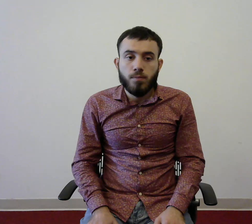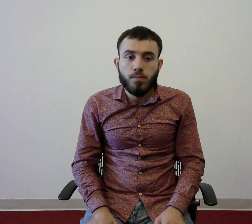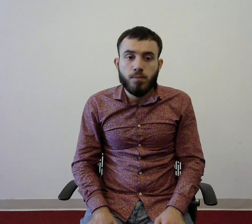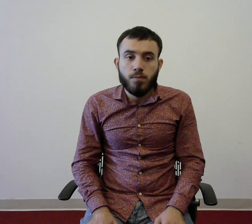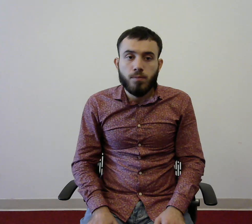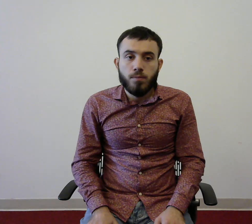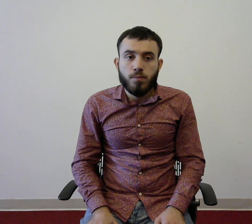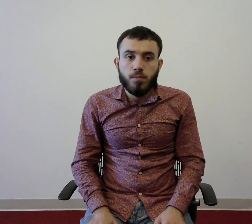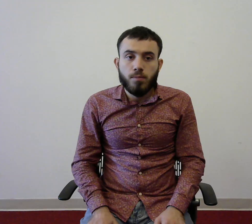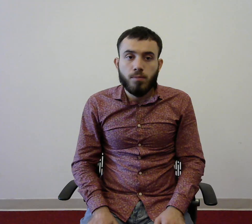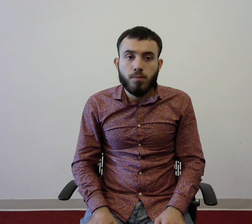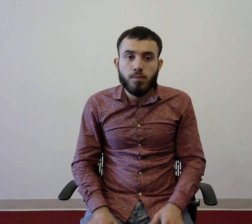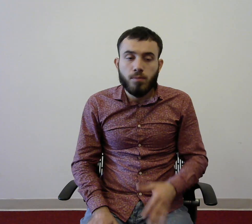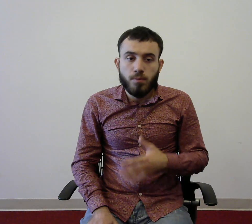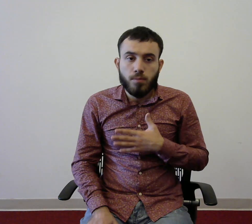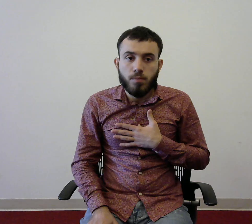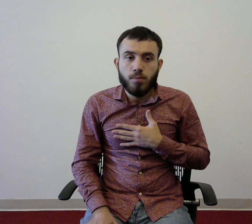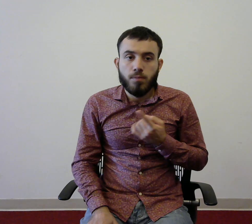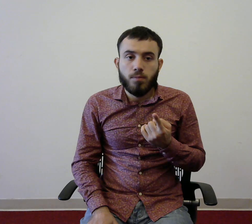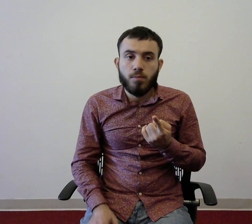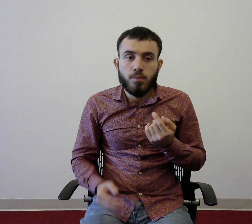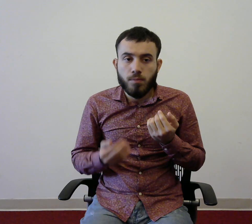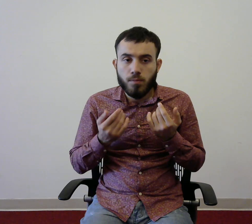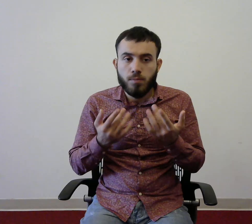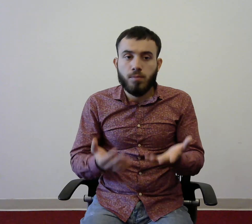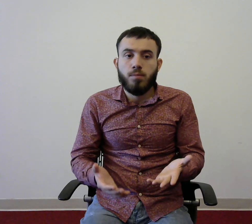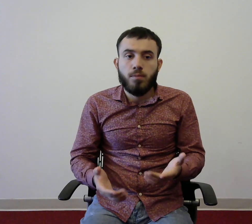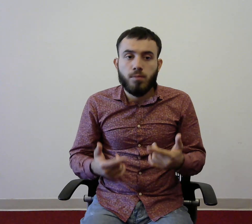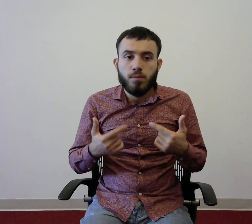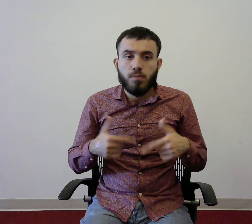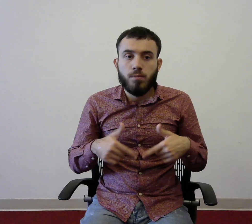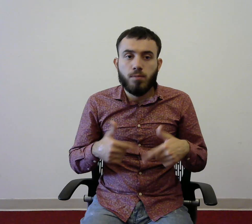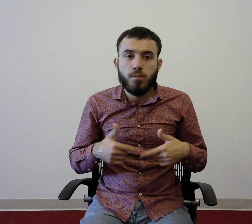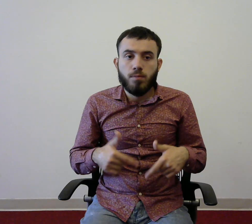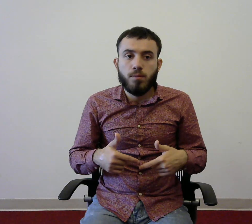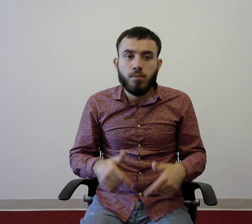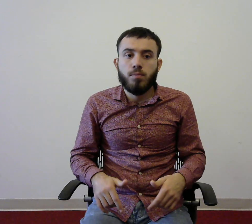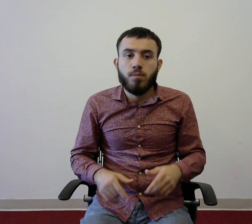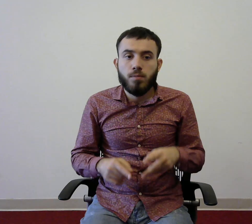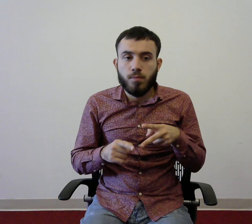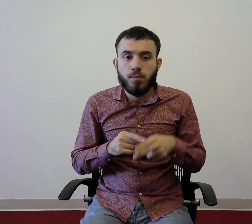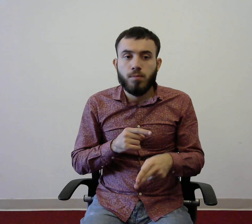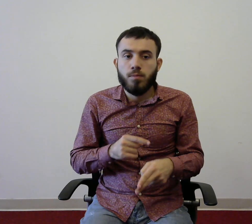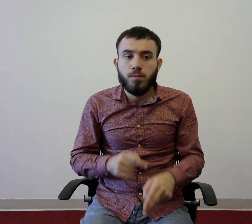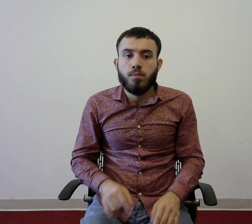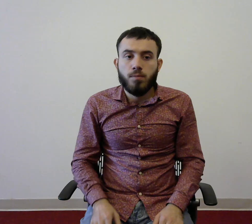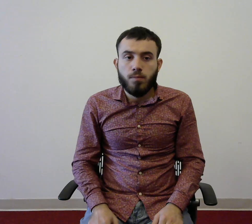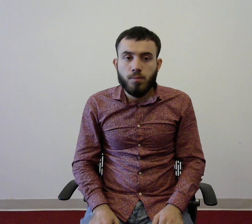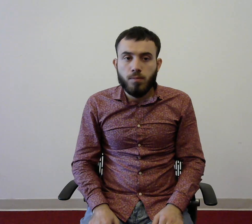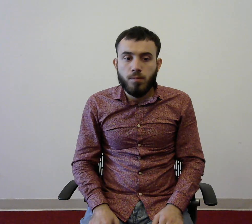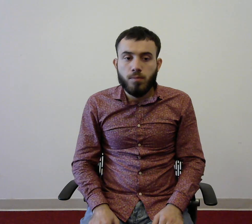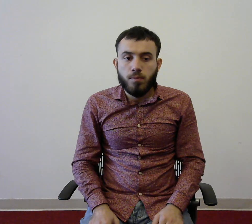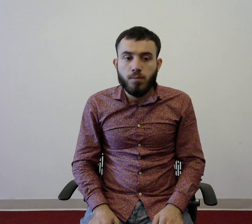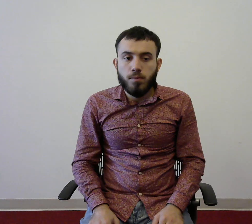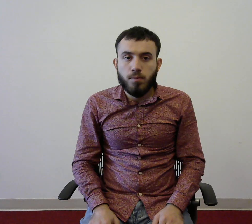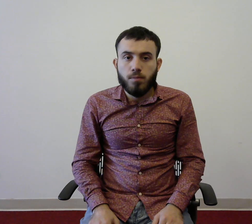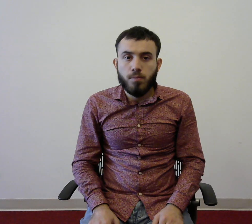Mən bir neçə imtahandan kəsildim